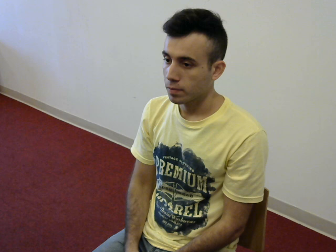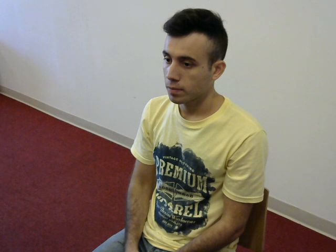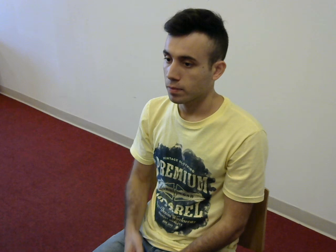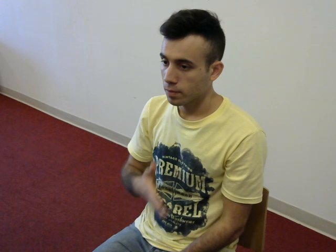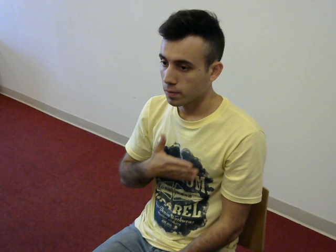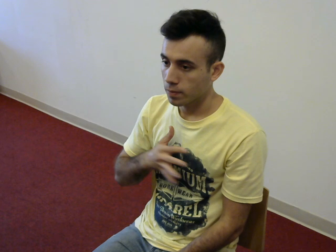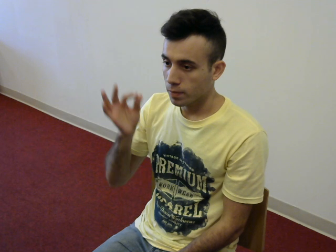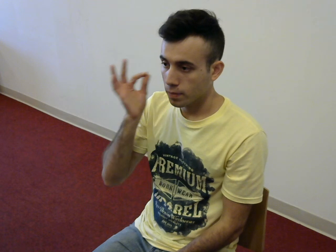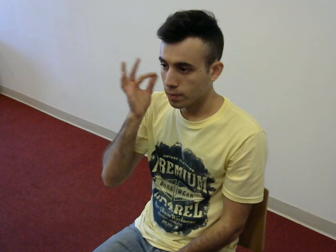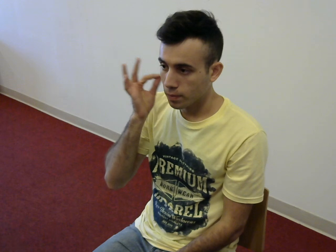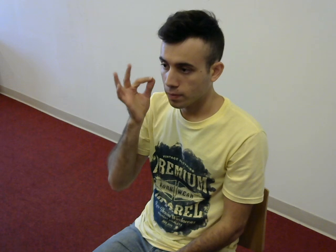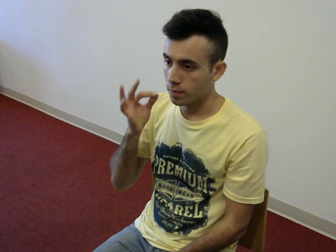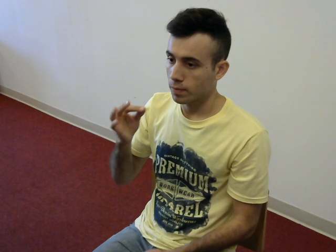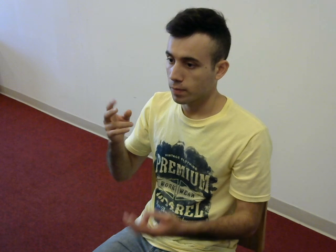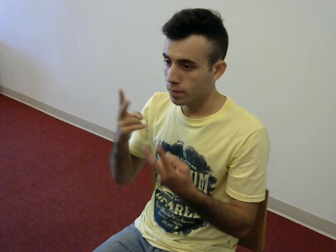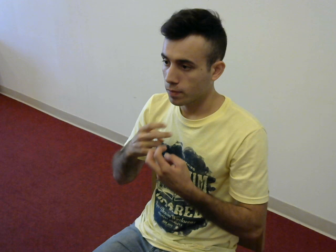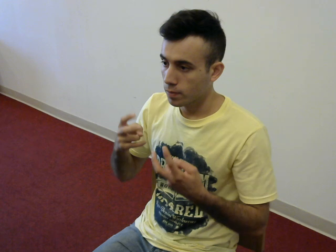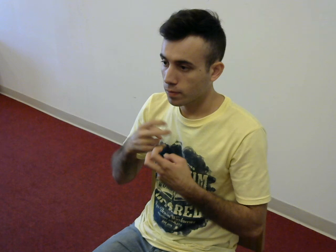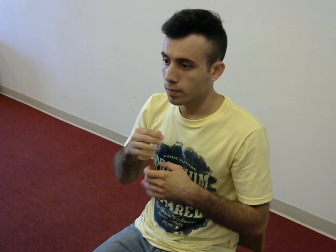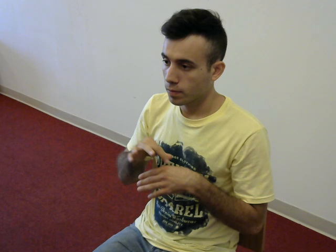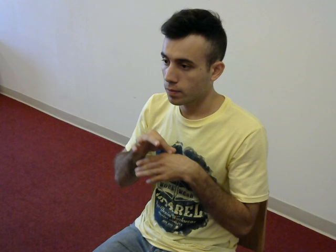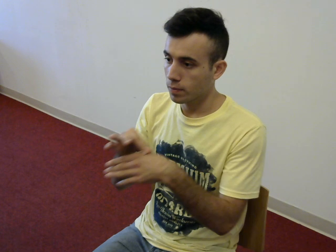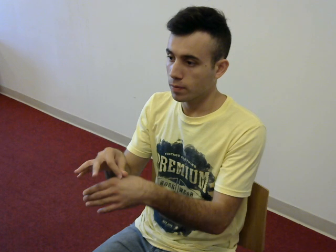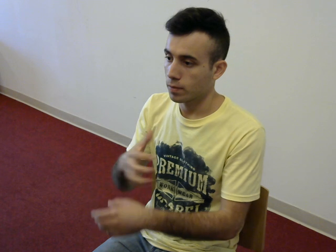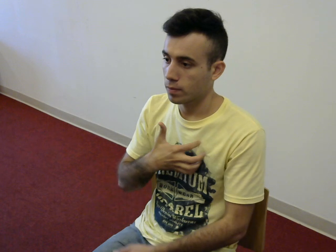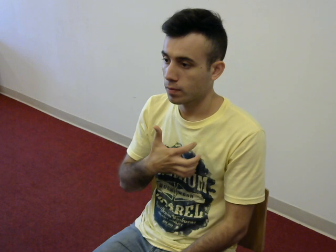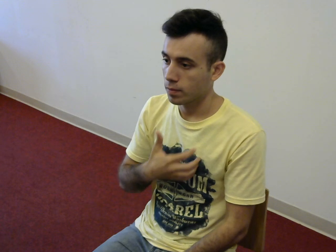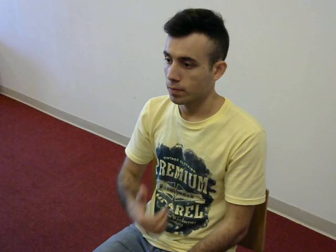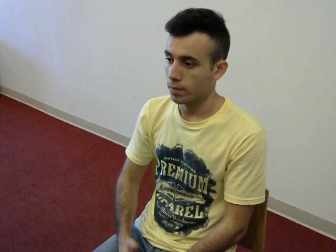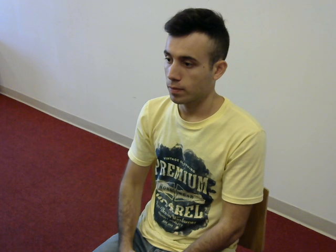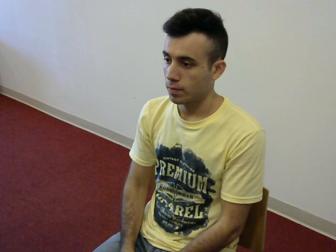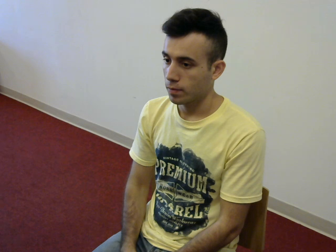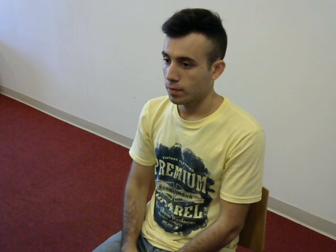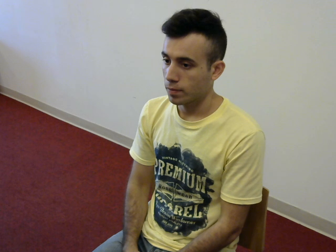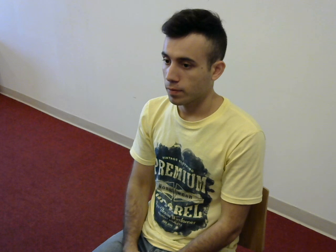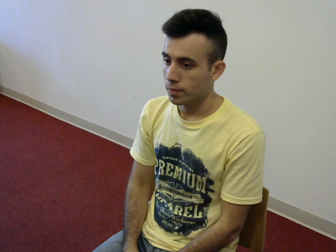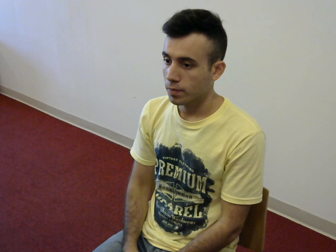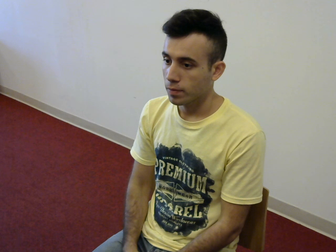Mən həkim müayinəsindən keçmək istəyirəm